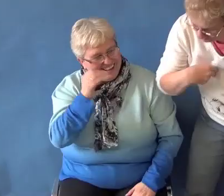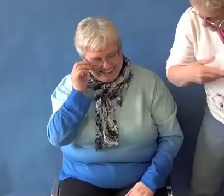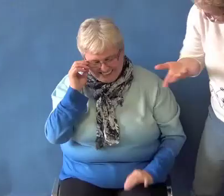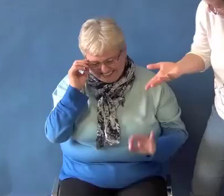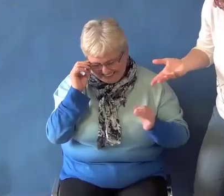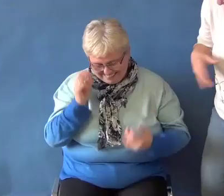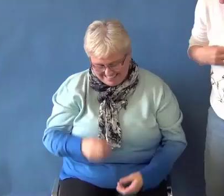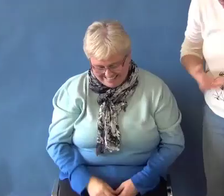Można, no.